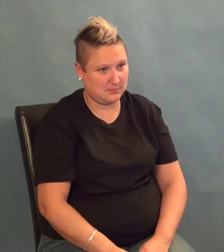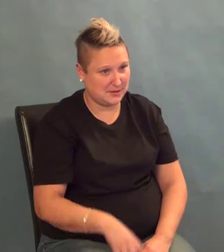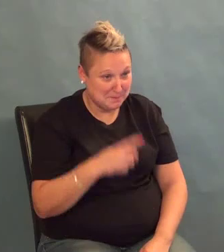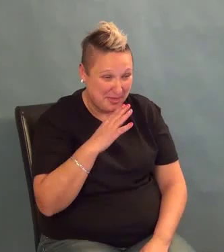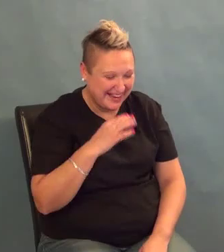Podobnie.